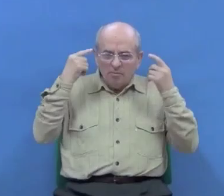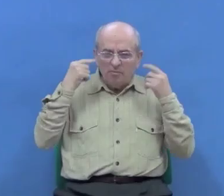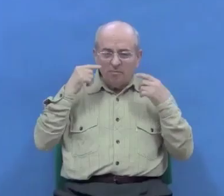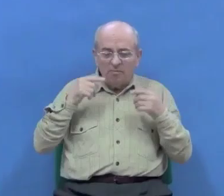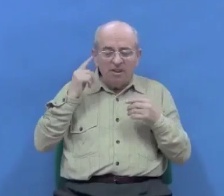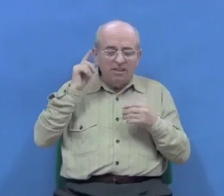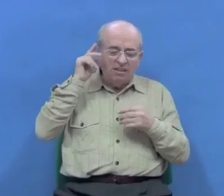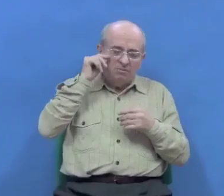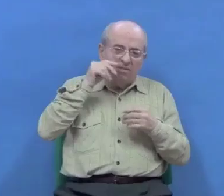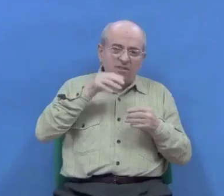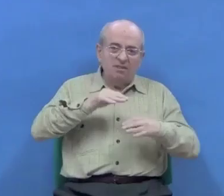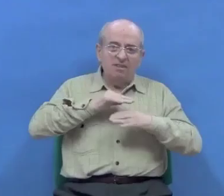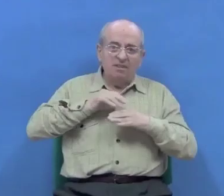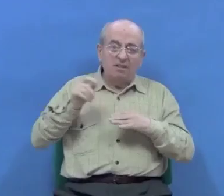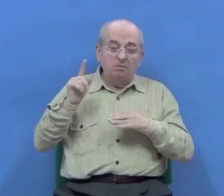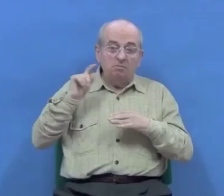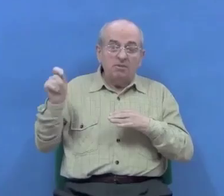Myszka Miki śpi pod kołdrą.